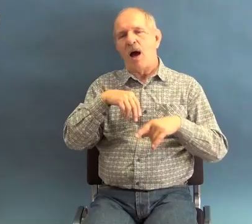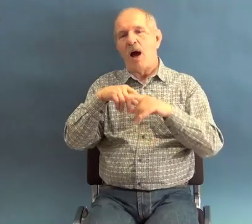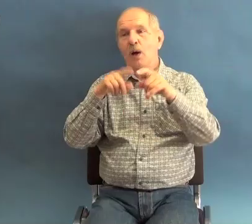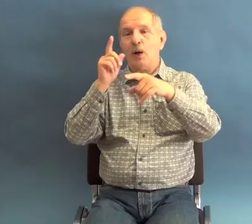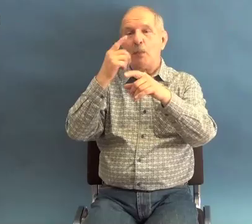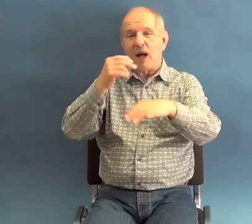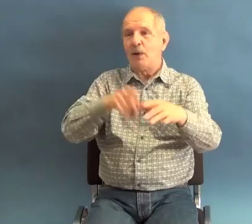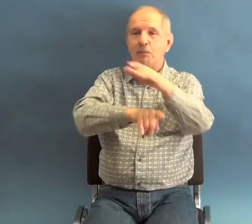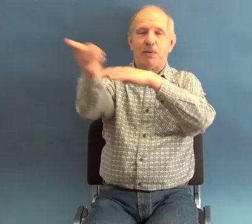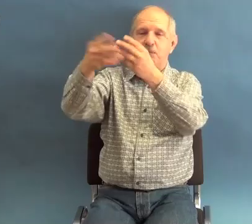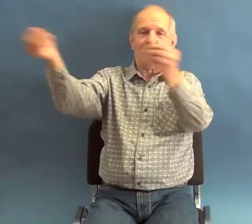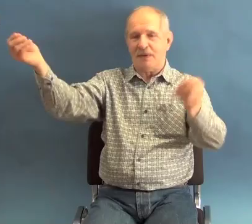Smarkacz uciekł. Zniknął.